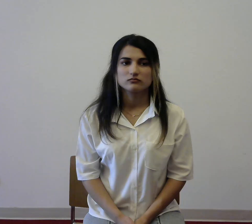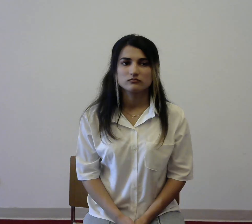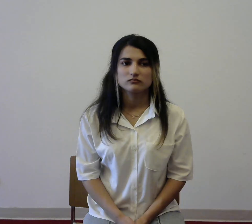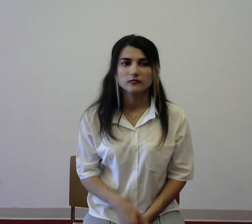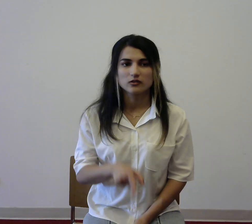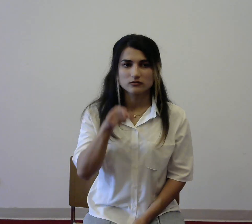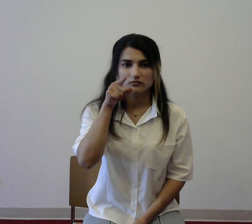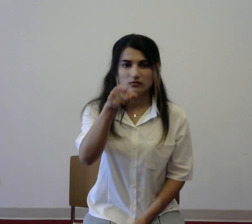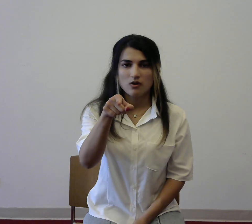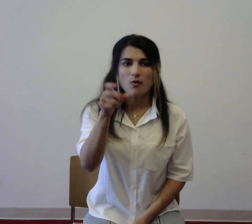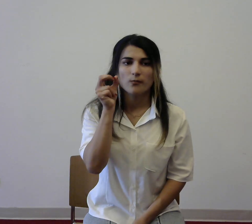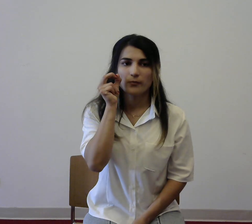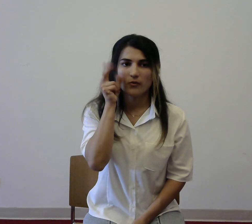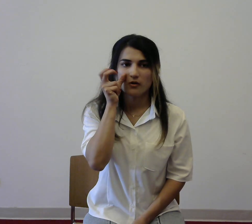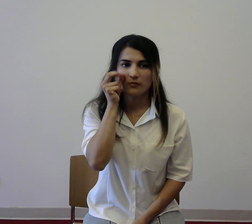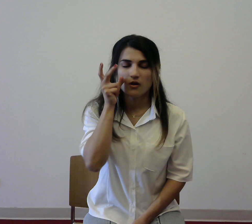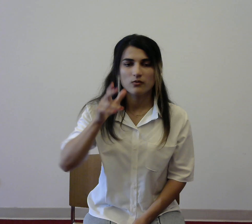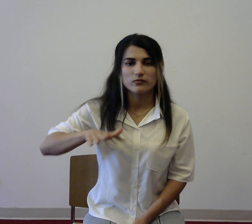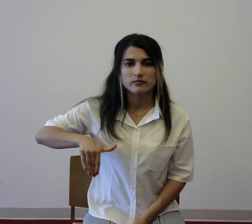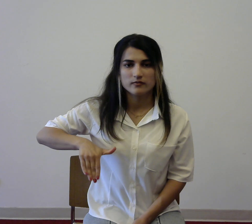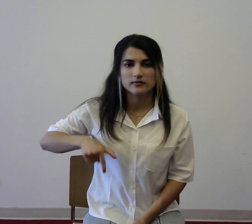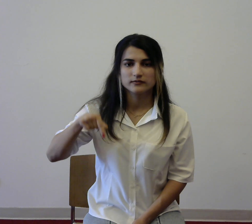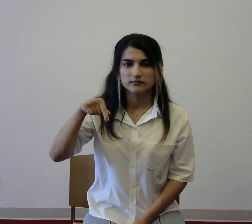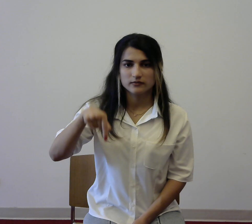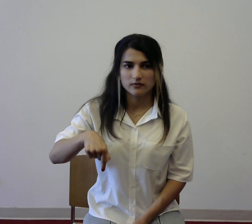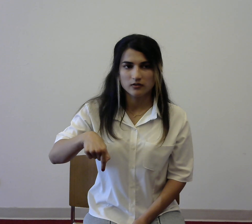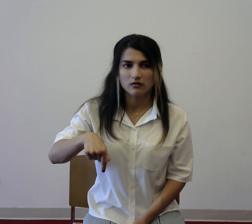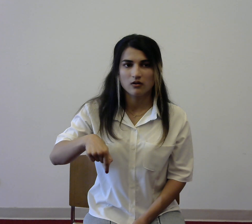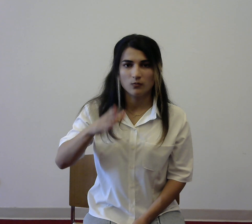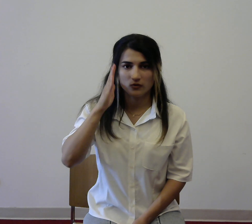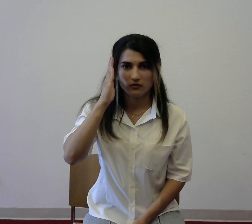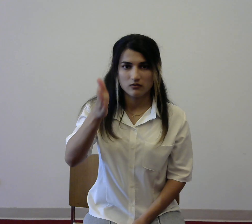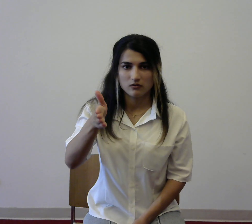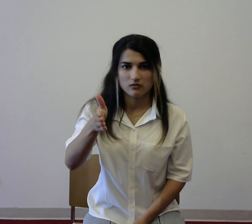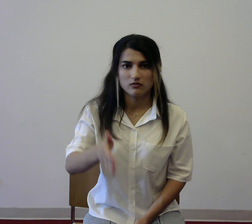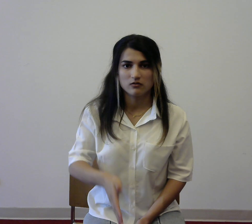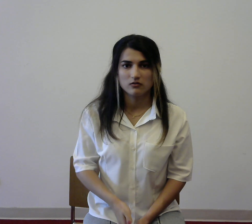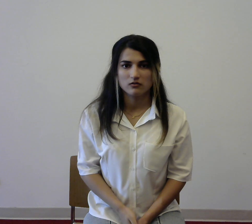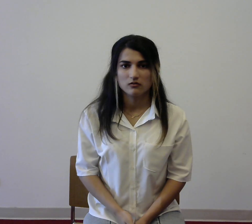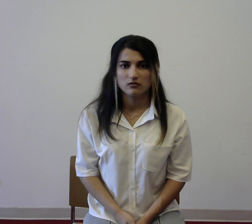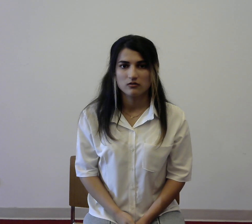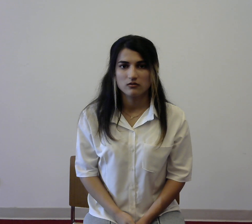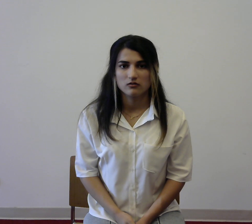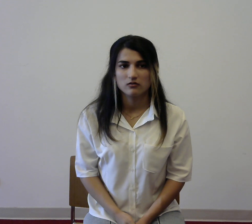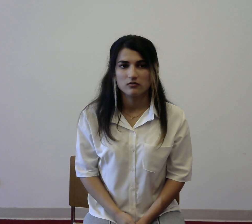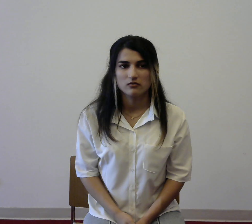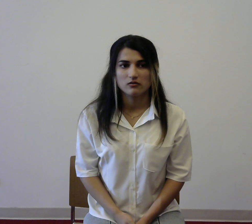Siz günortadan sonra burda olacaqsınızmı?